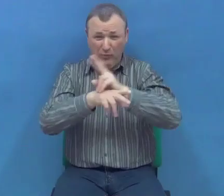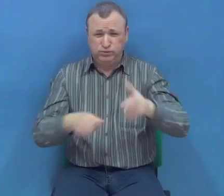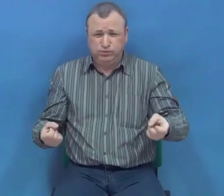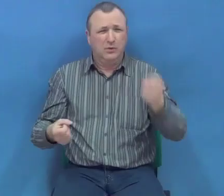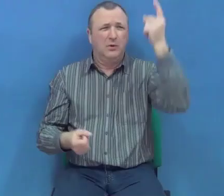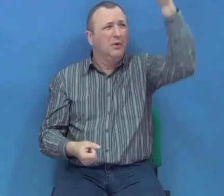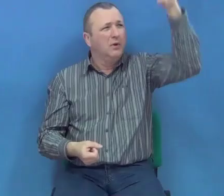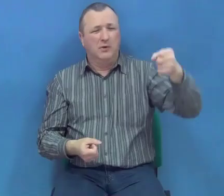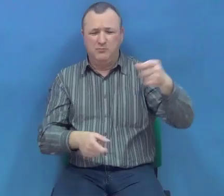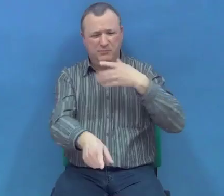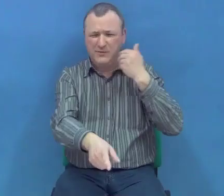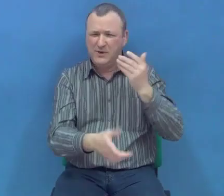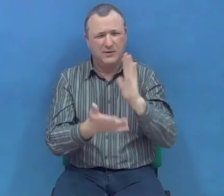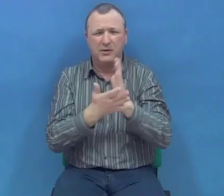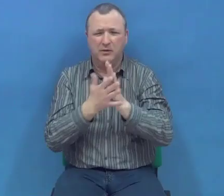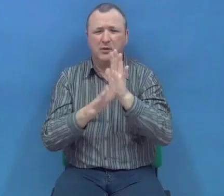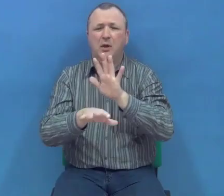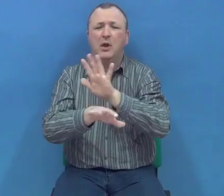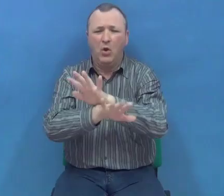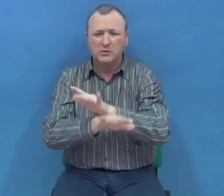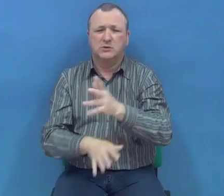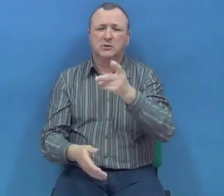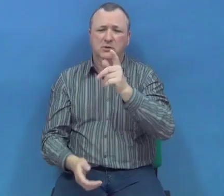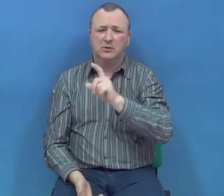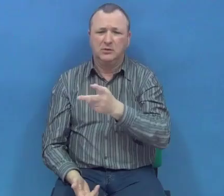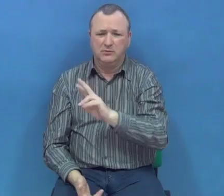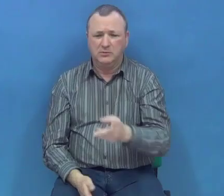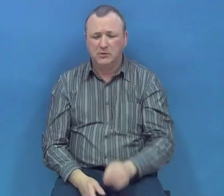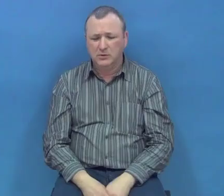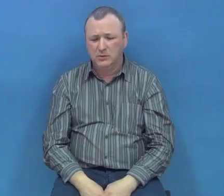Jak ktoś na polu jeździ traktorem, to tego znaku tam nie ma, tylko w restauracji albo w lesie.